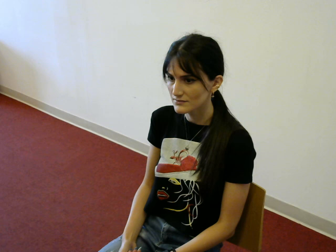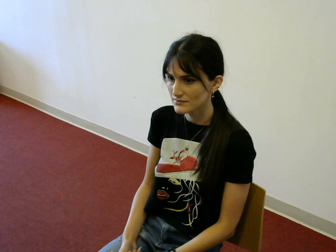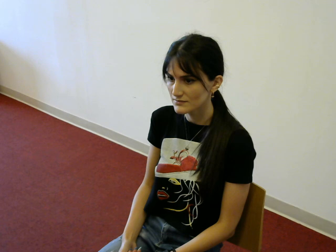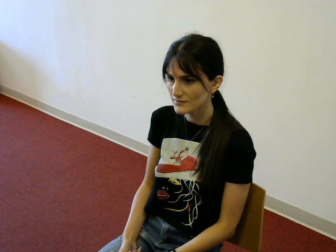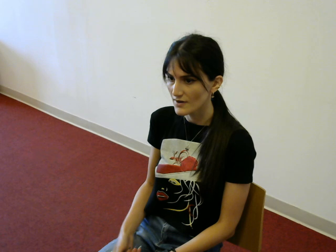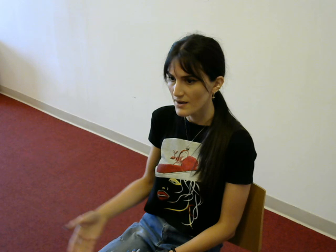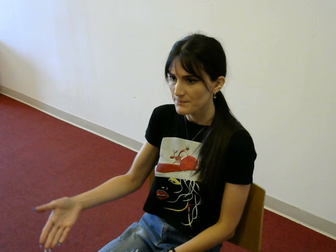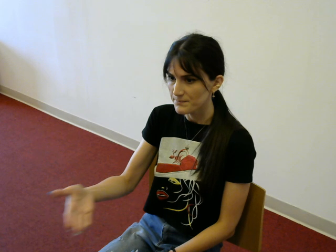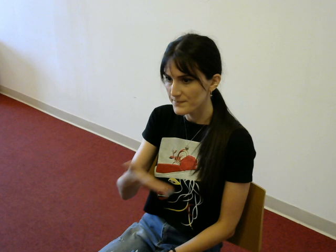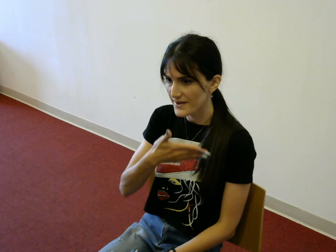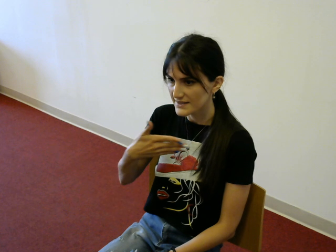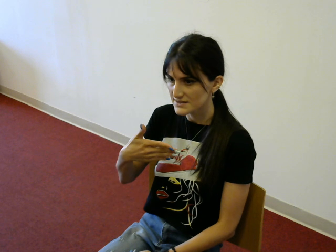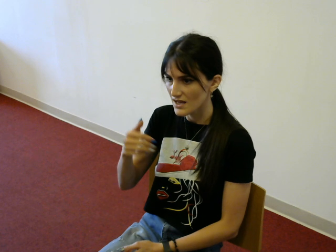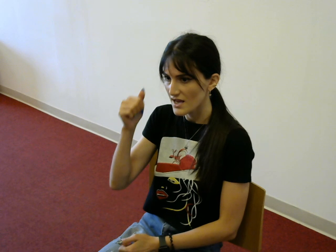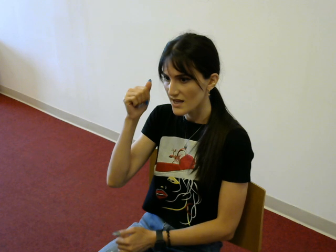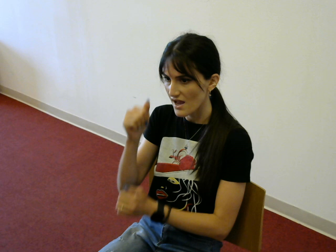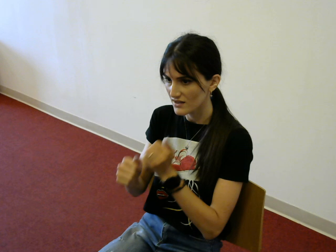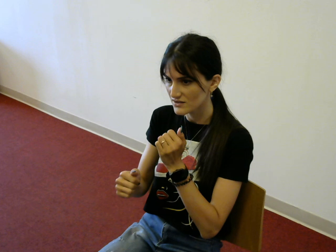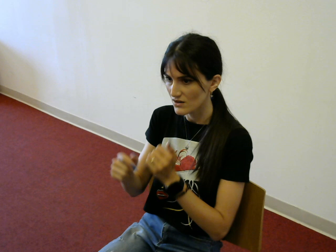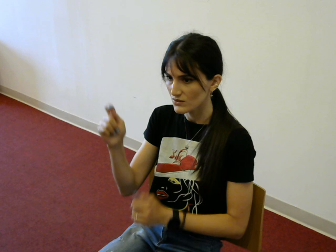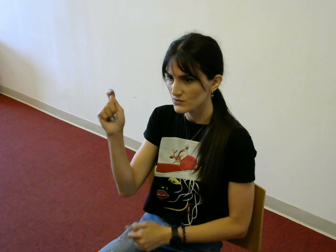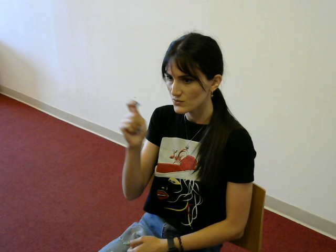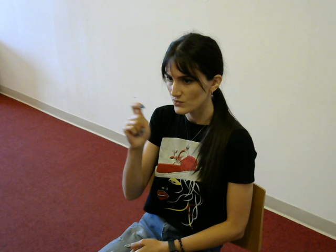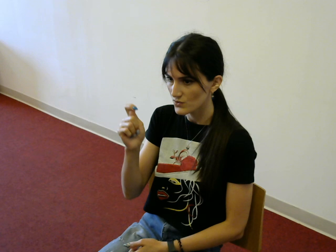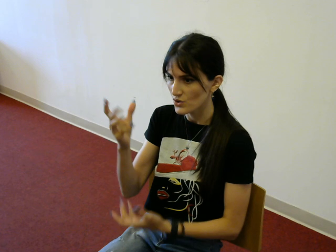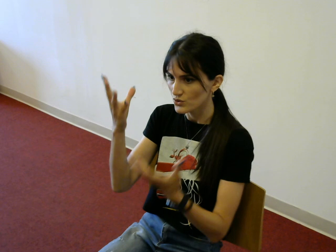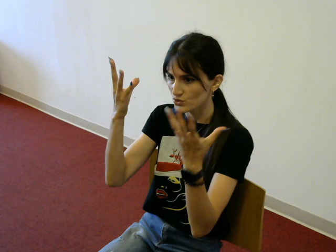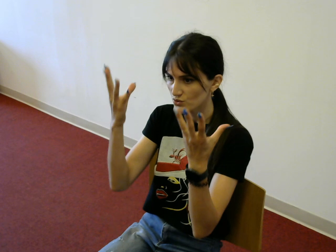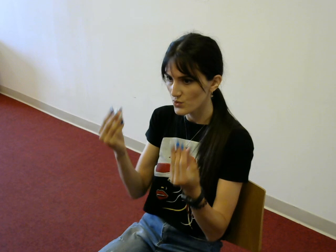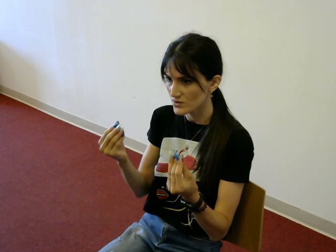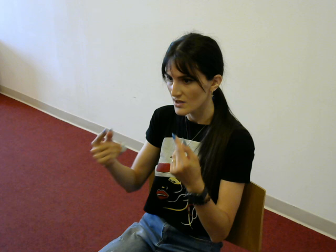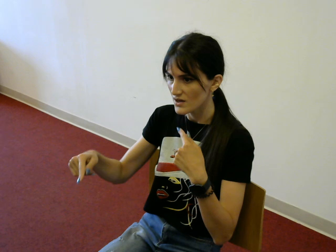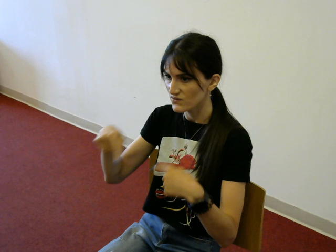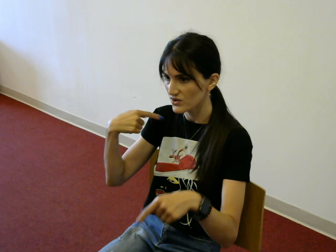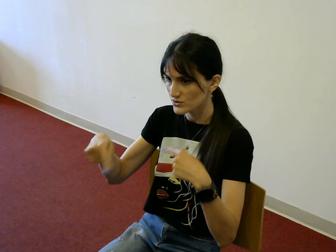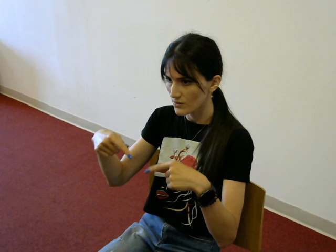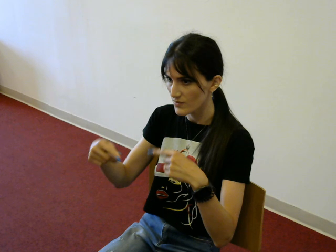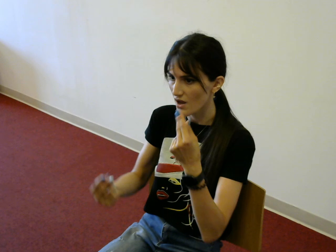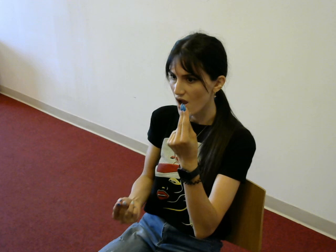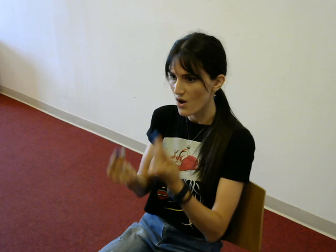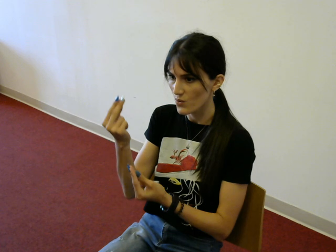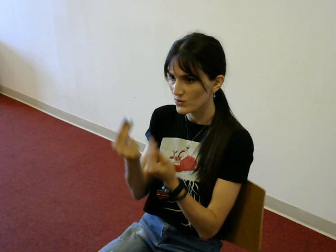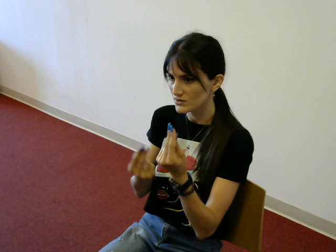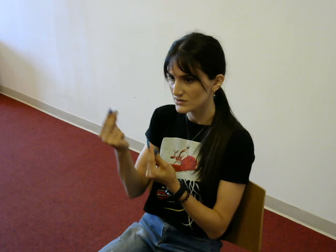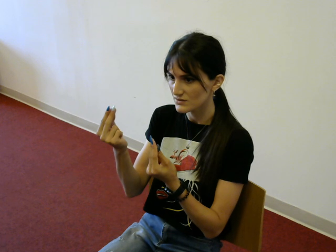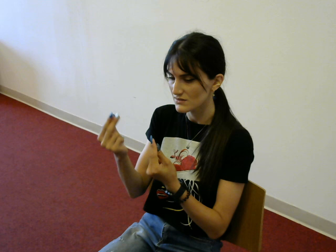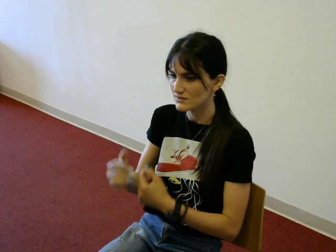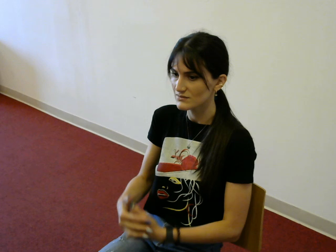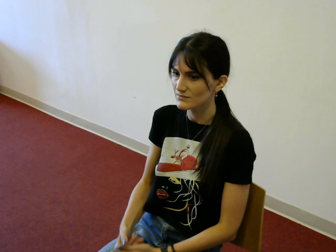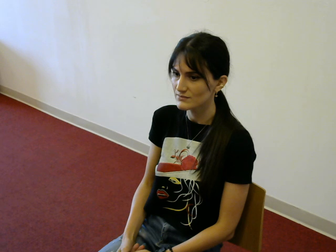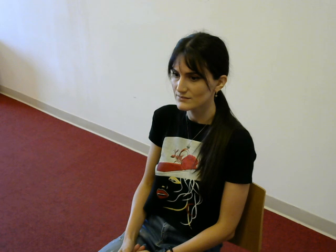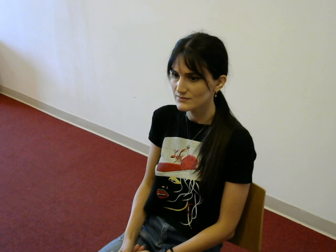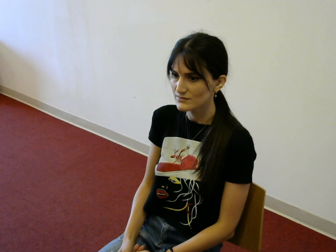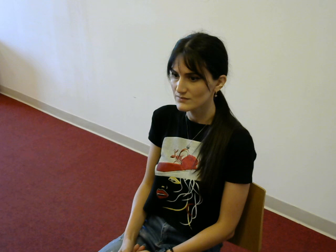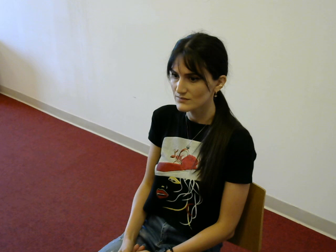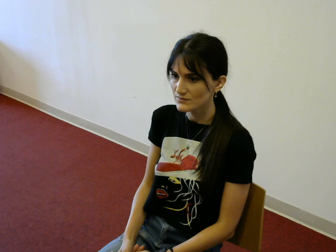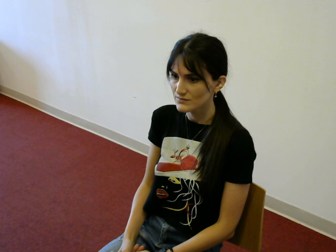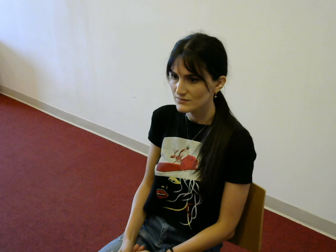Biz hər bazar günü futbol oynayırıq